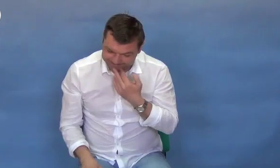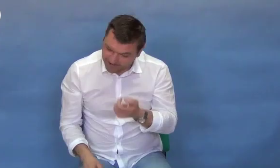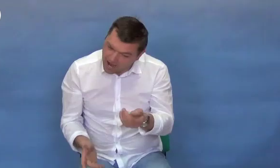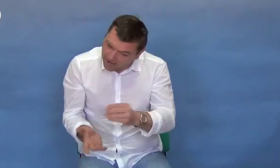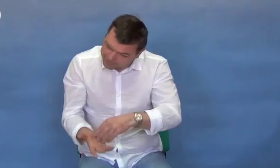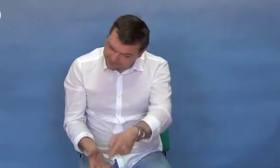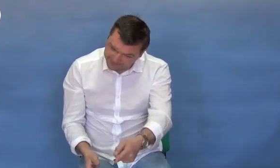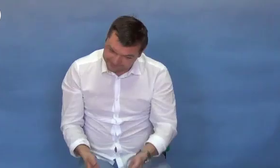Ten jest dodatkowy.